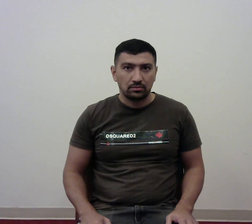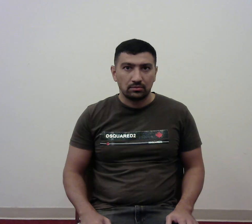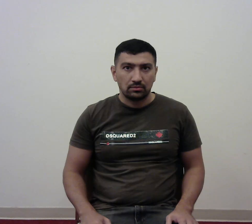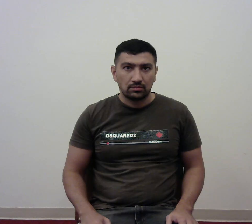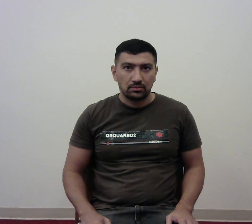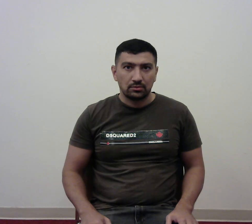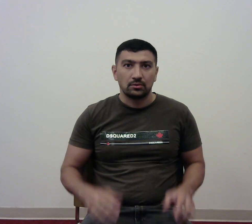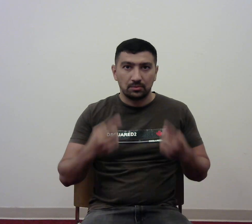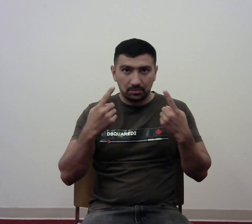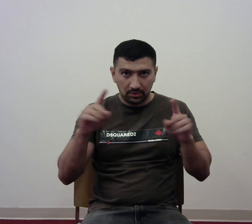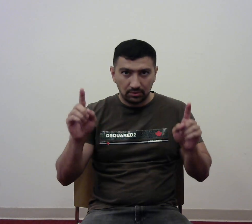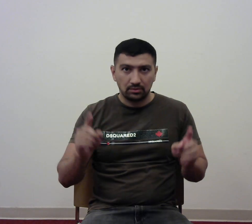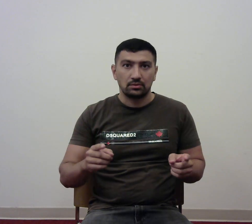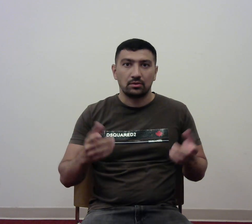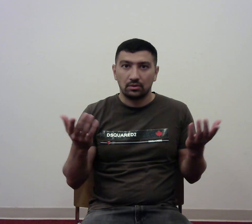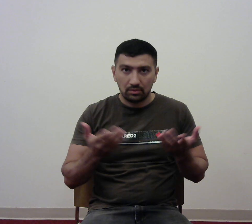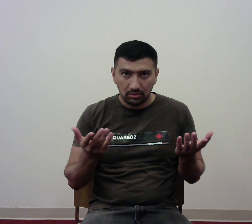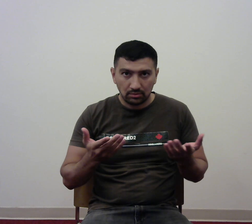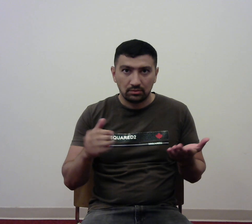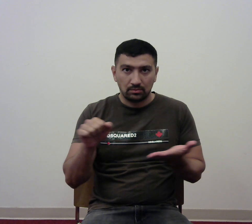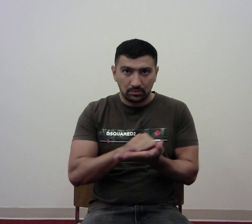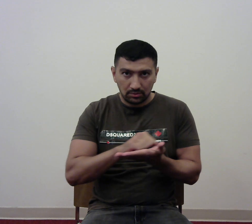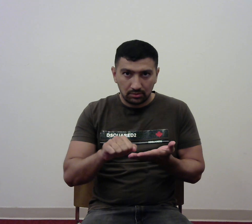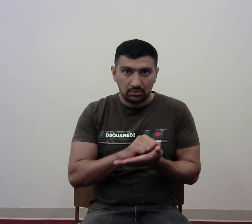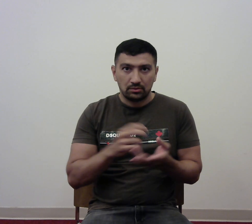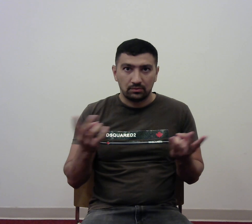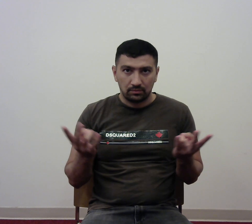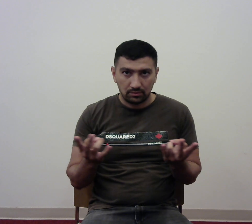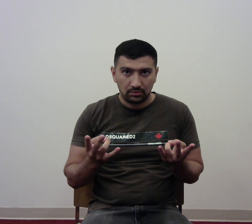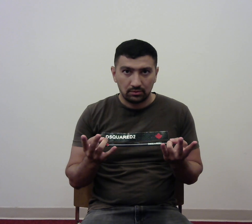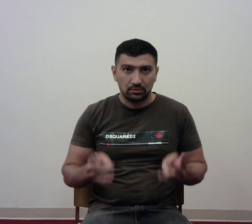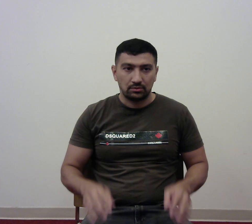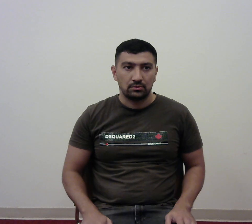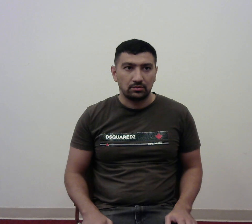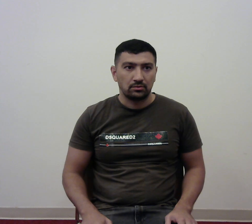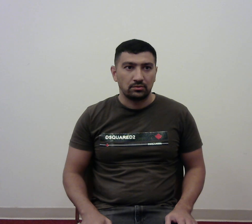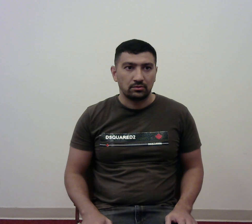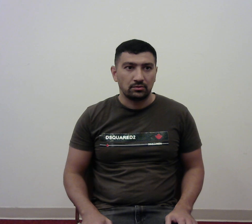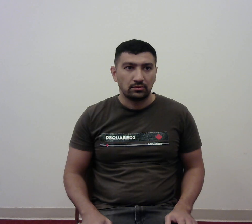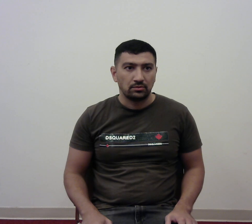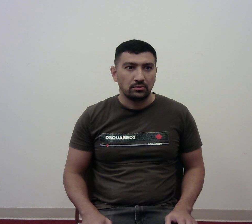Başqa hansı sənədlər lazımdır?